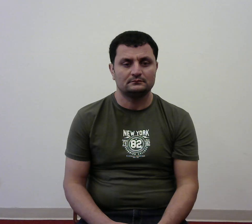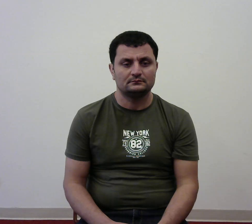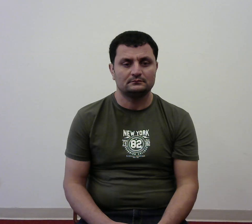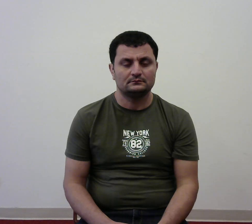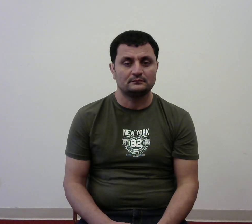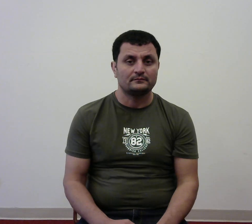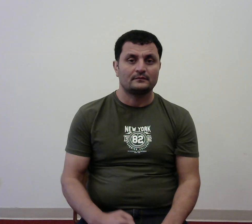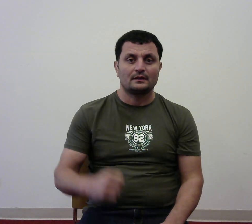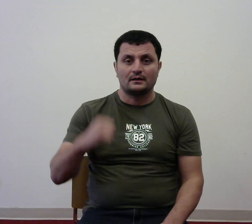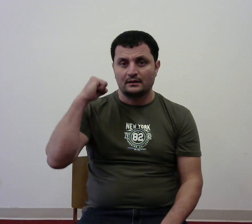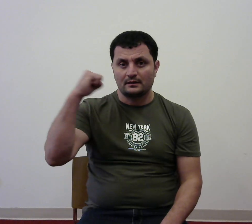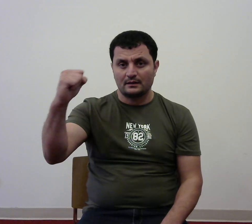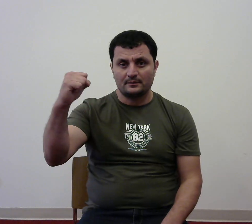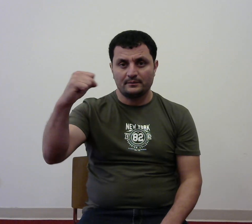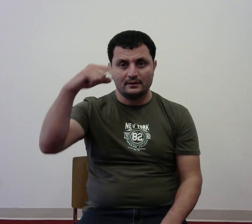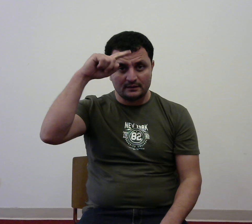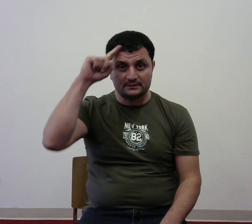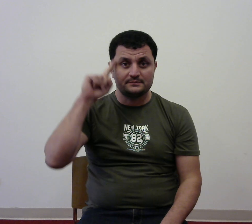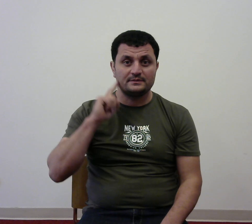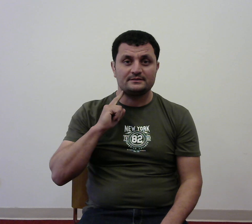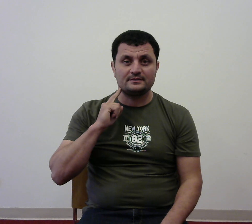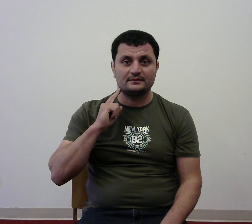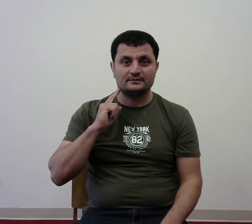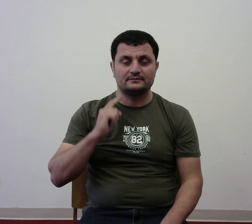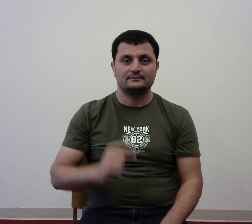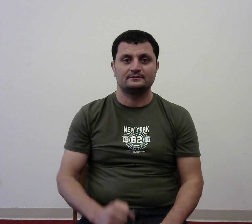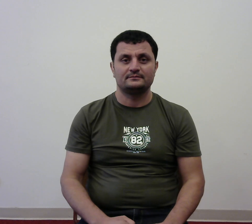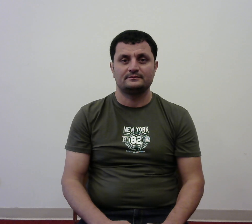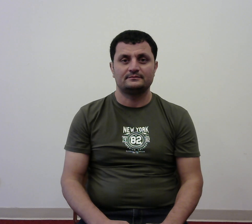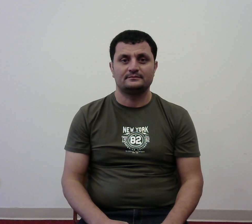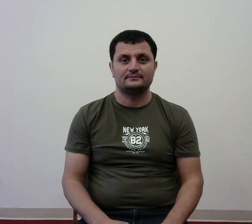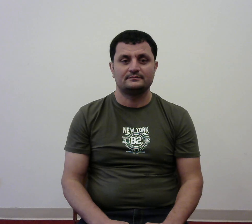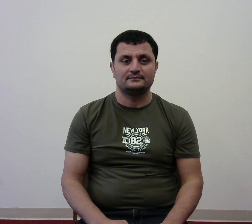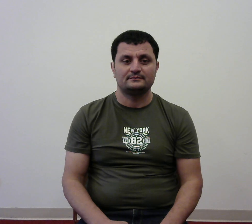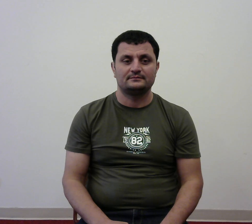Qarabağ Azərbaycandır!